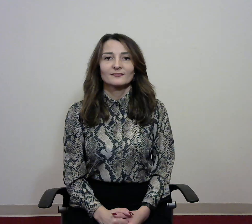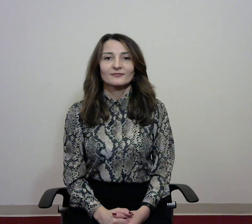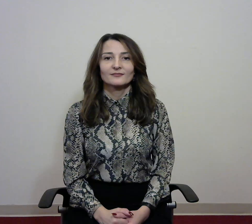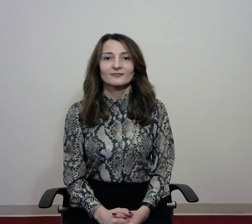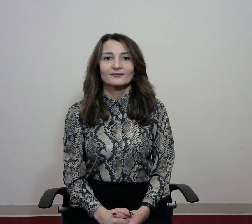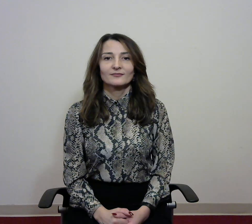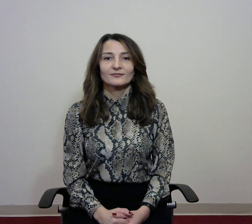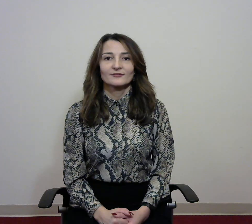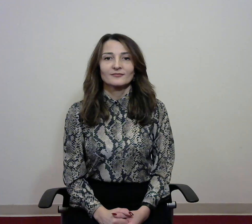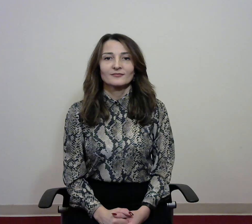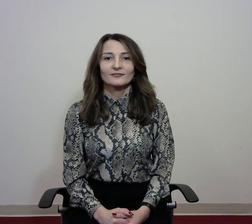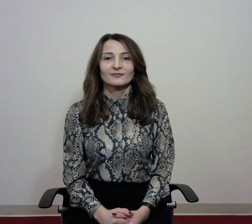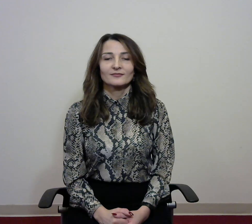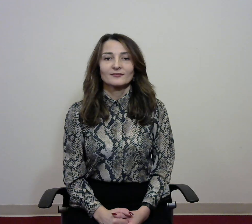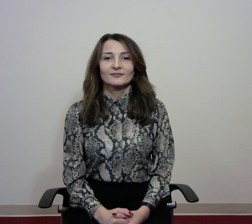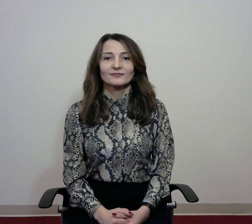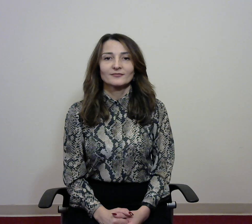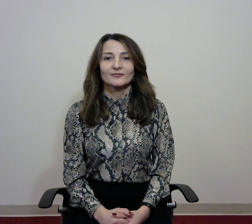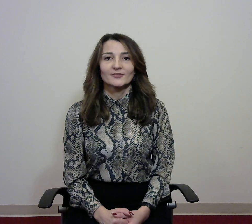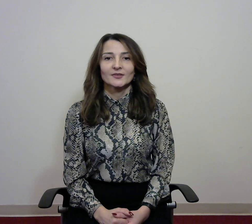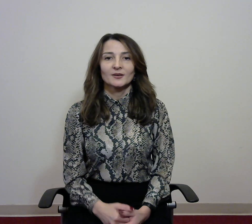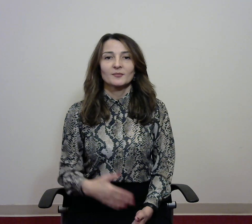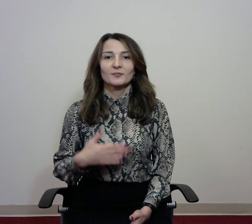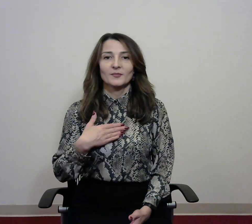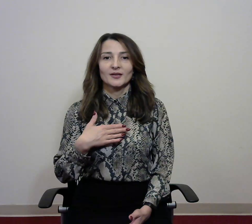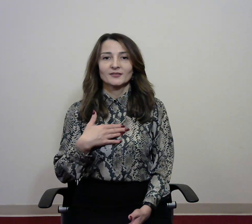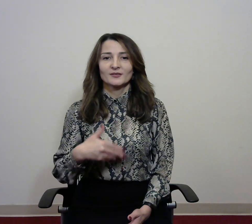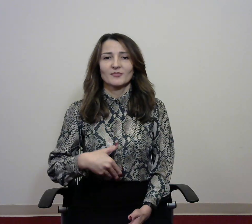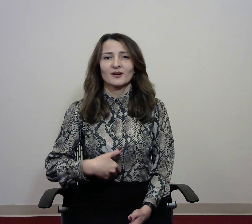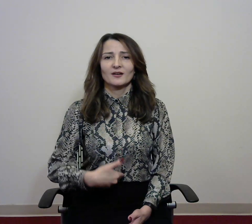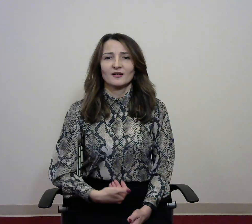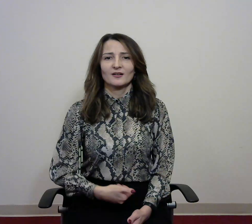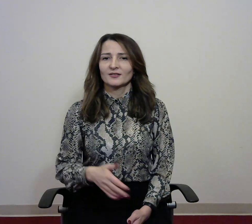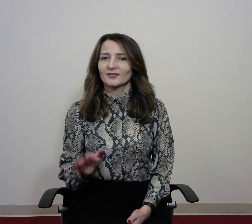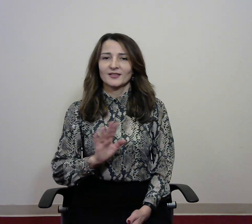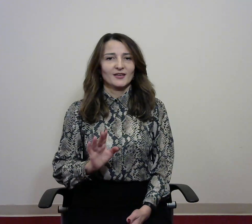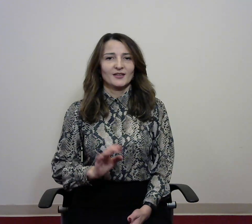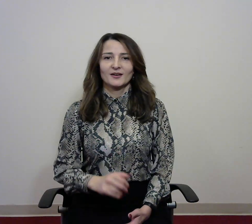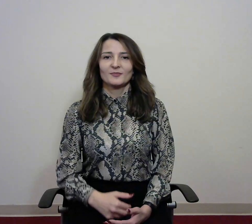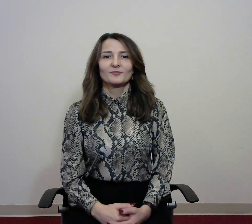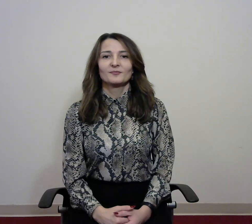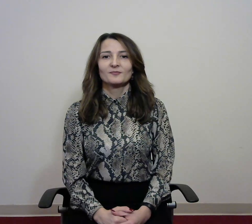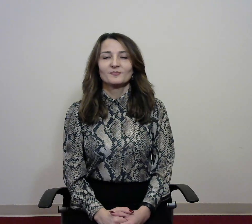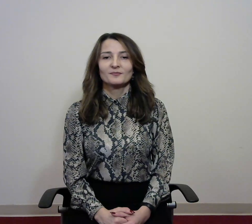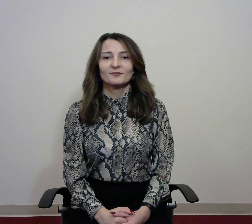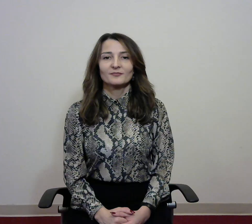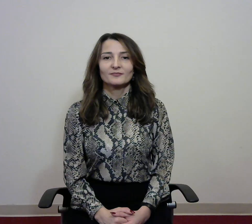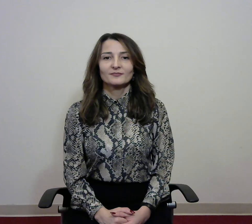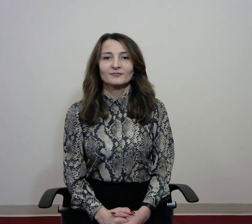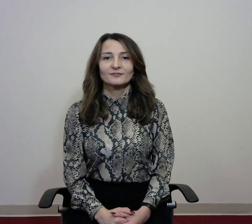Mən ac deyiləm